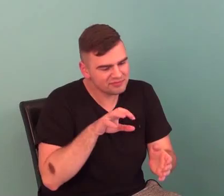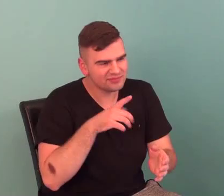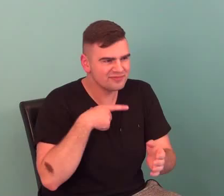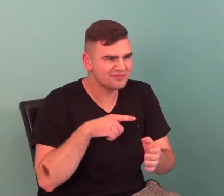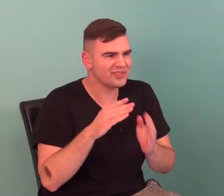Podziwia.